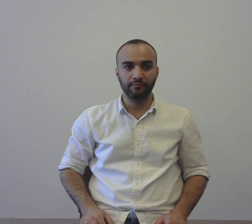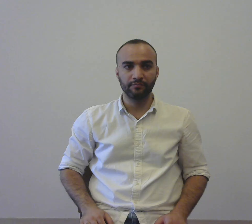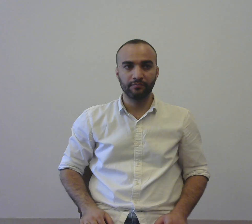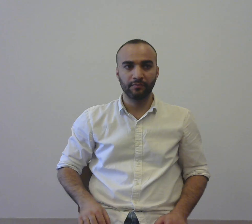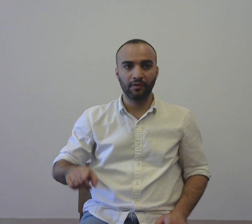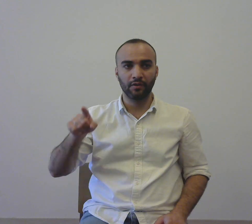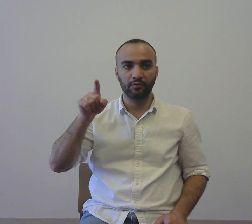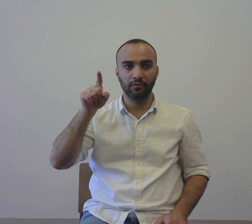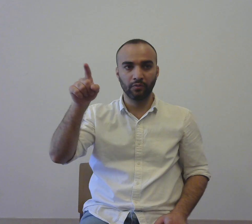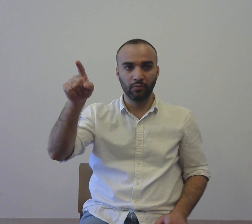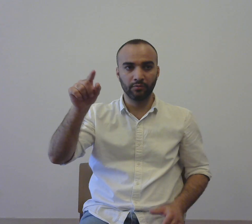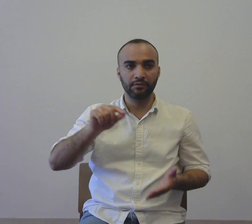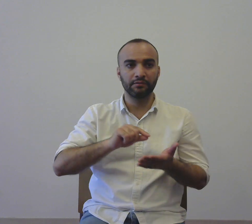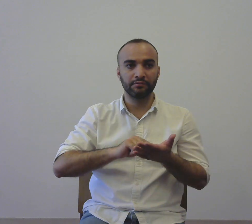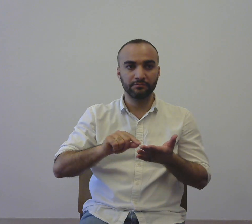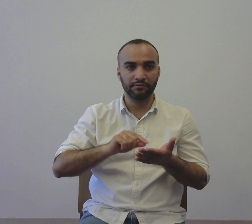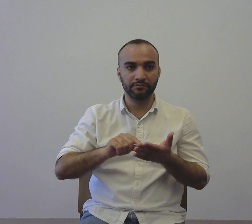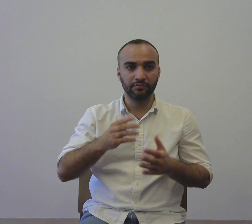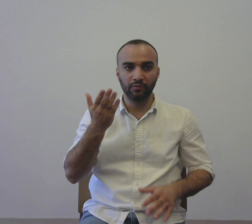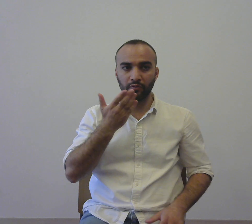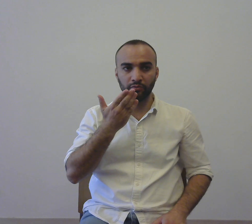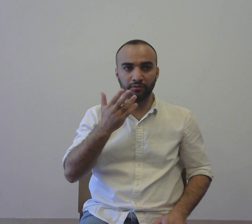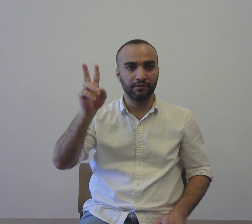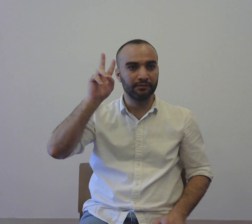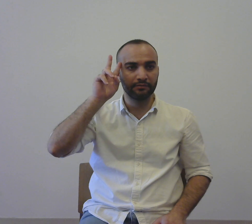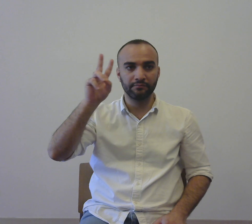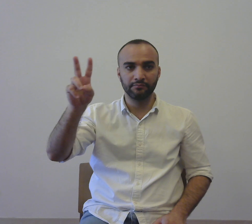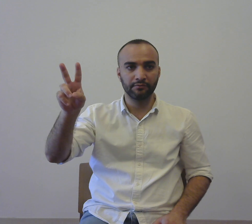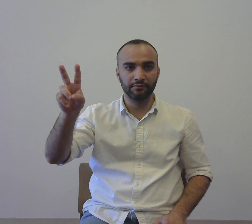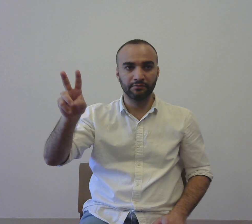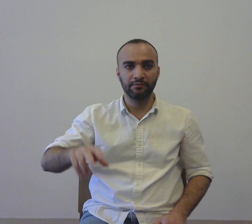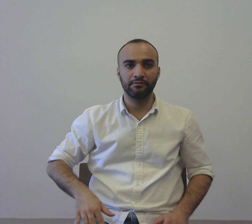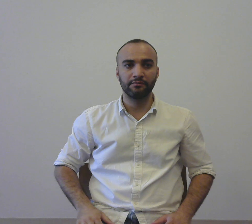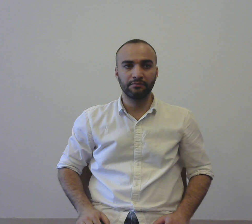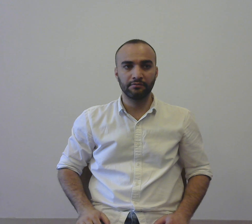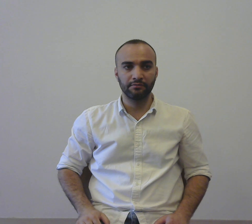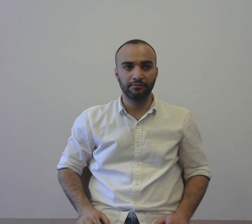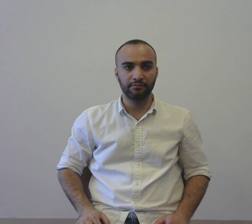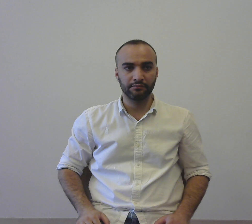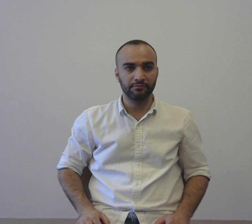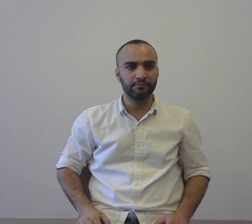O yazıb-oxuya bilmir